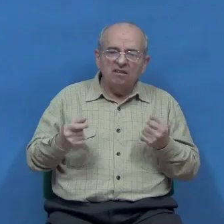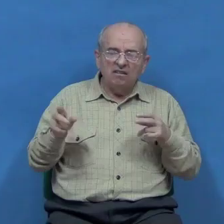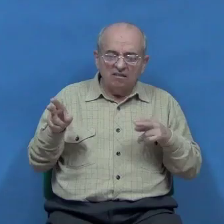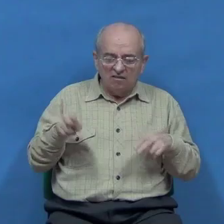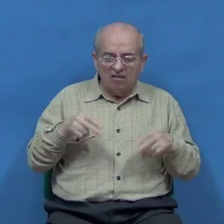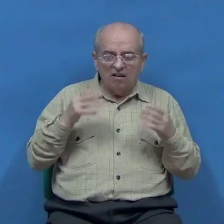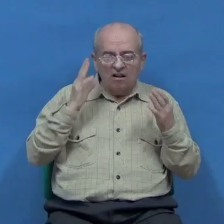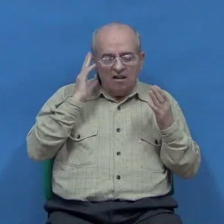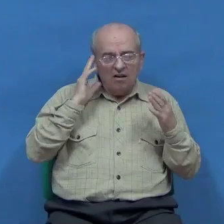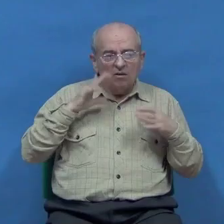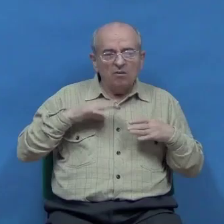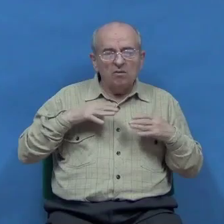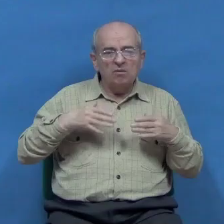Zasnął, odpoczywał.